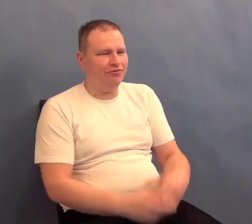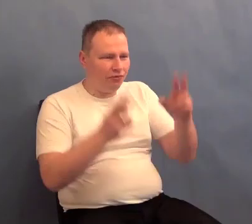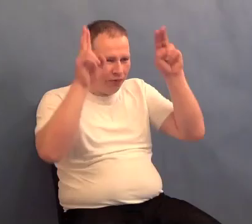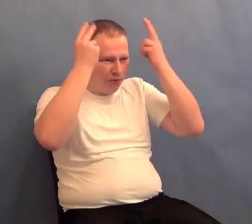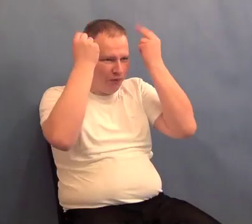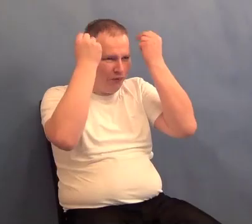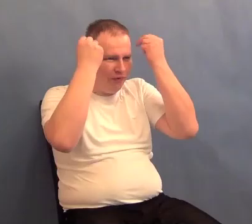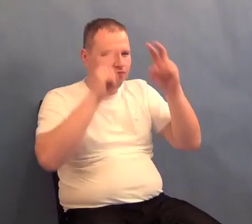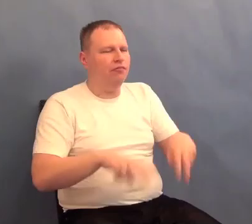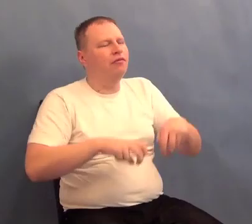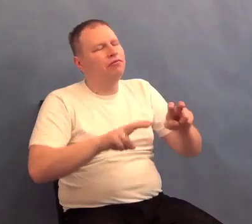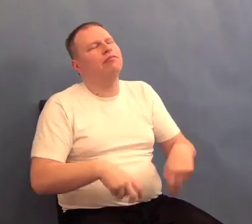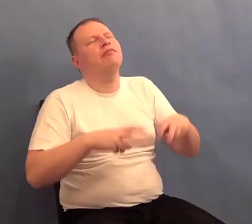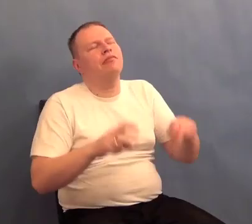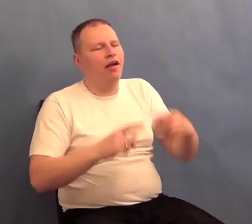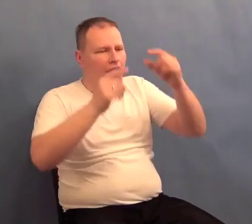Królik skacze, skacze.